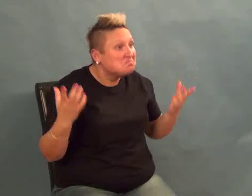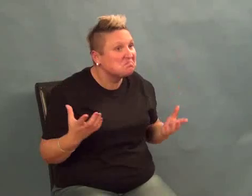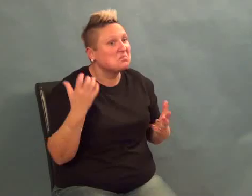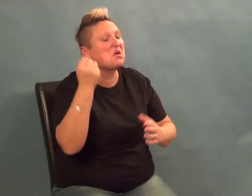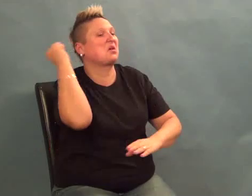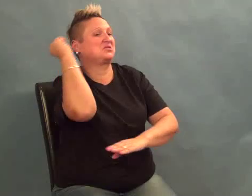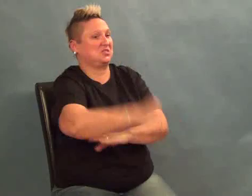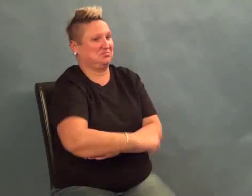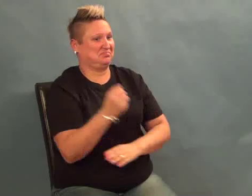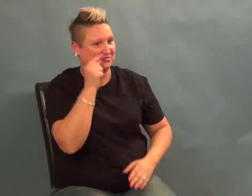Bardzo mocno spał.